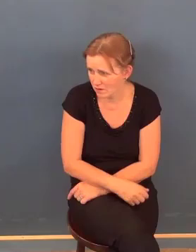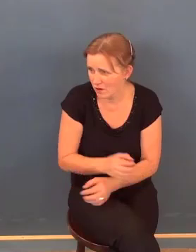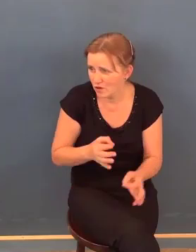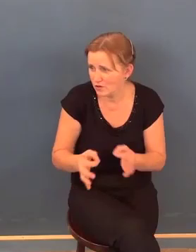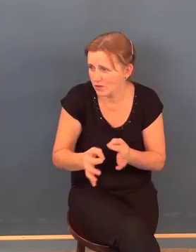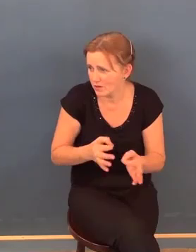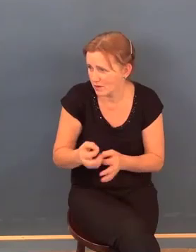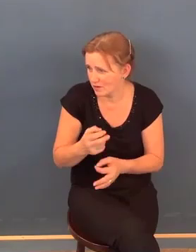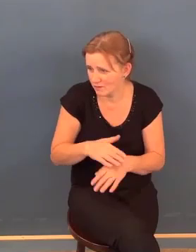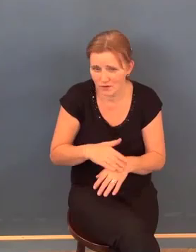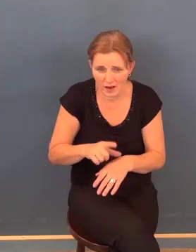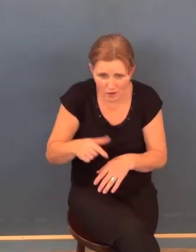Oszczędność wody.